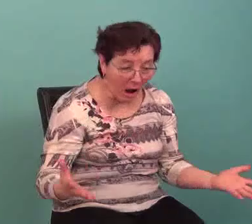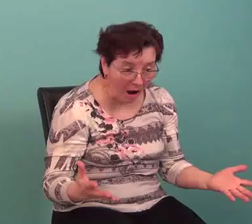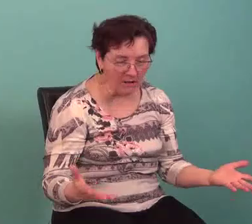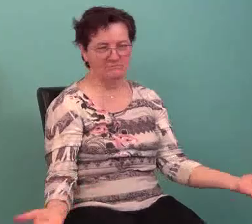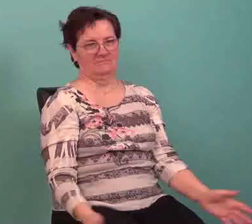Myszka Miki się zdziwiła.